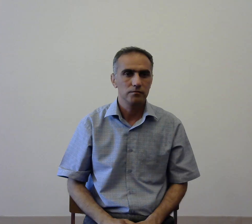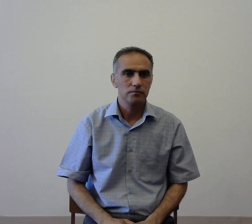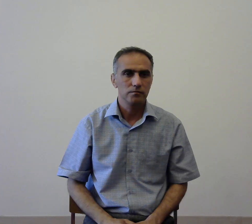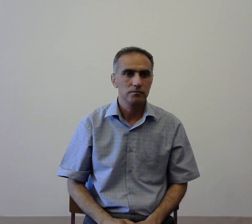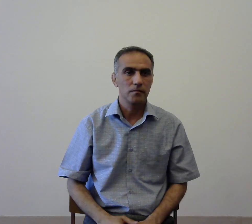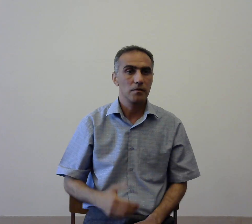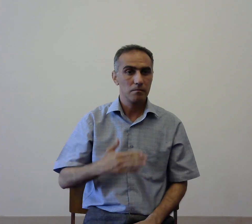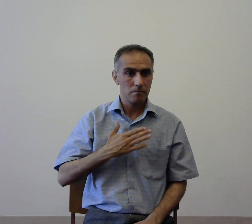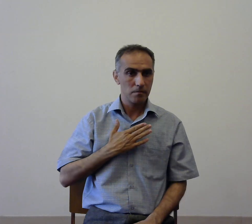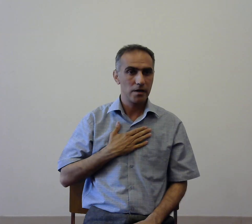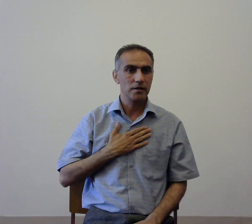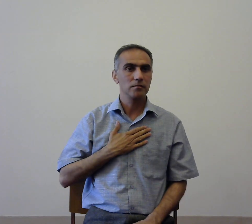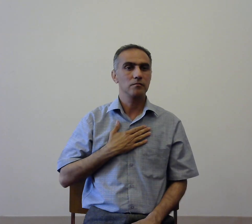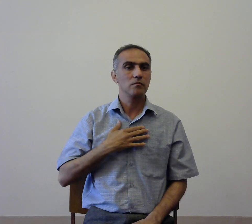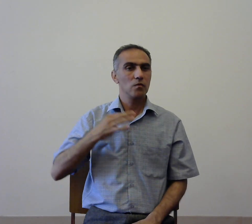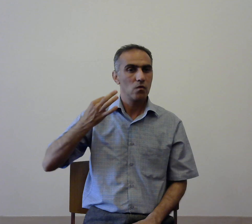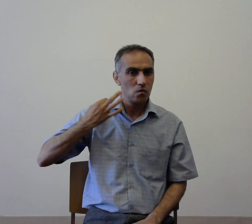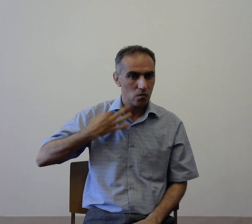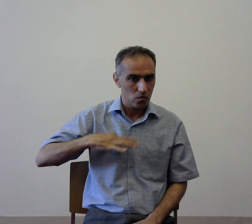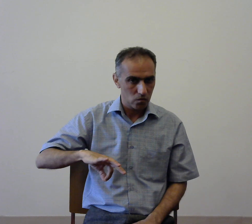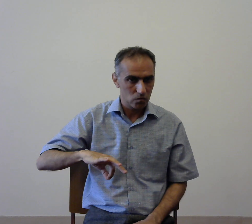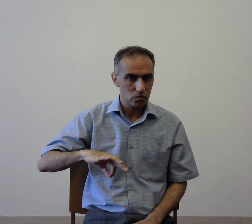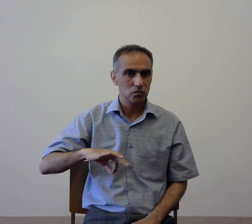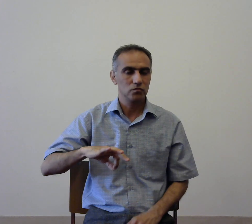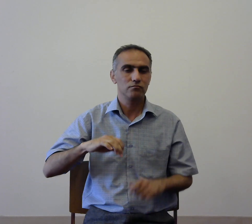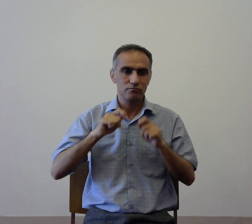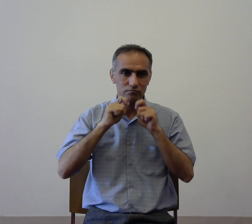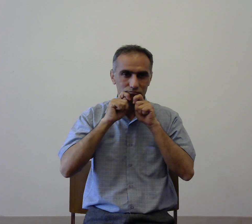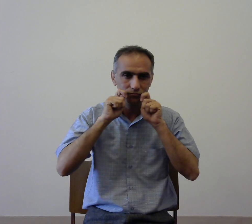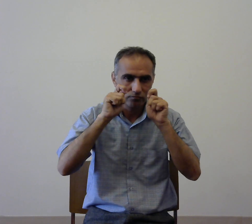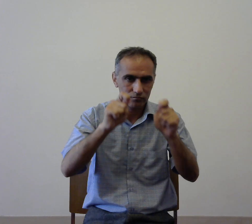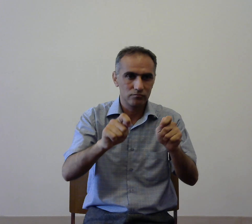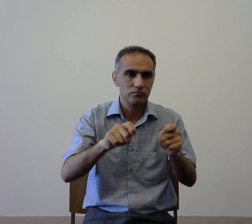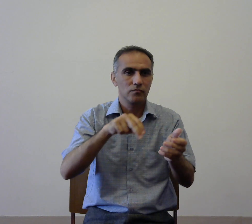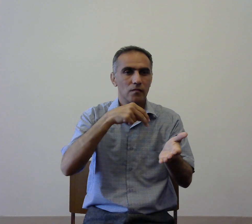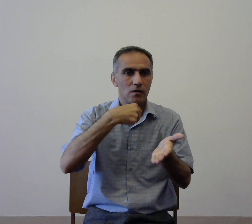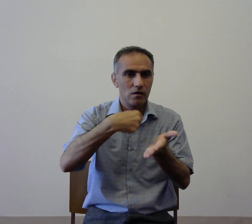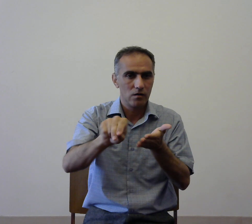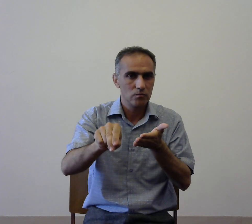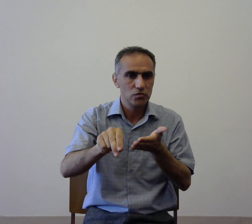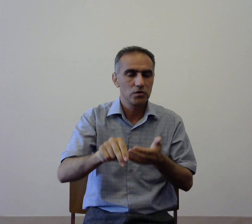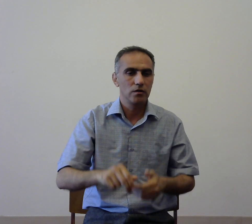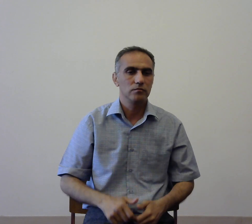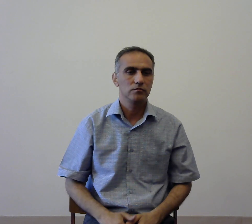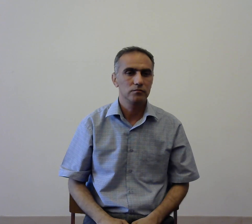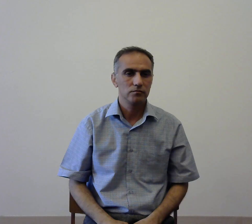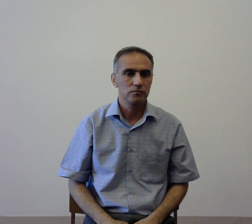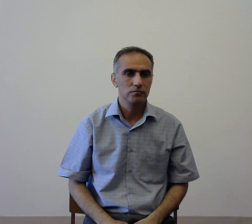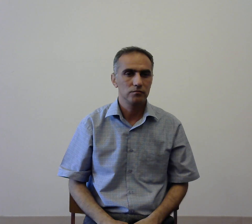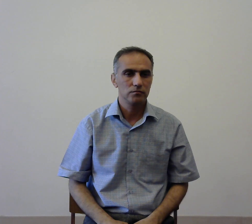Mən oğlum üçün hədiyyə almışam